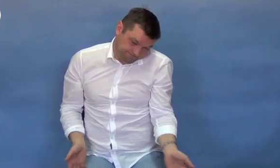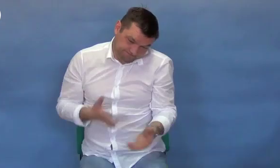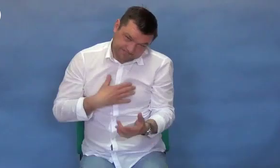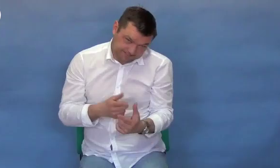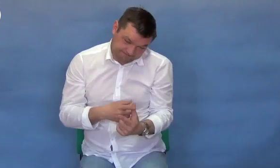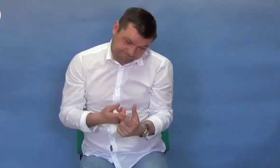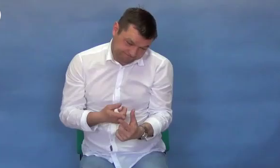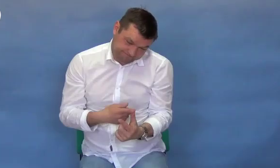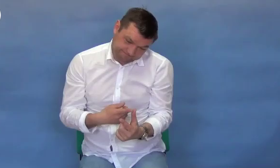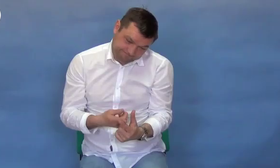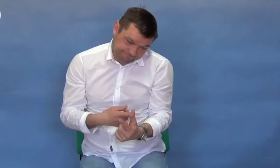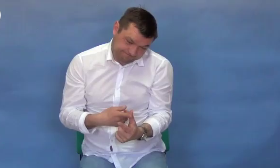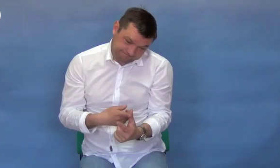Mamy jedno z dwóch.